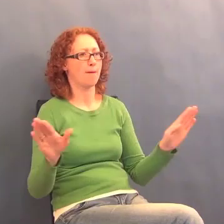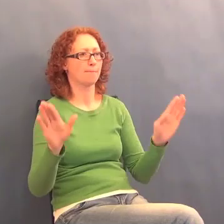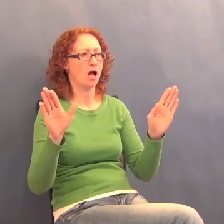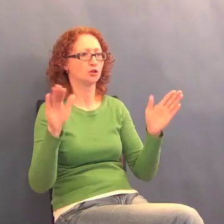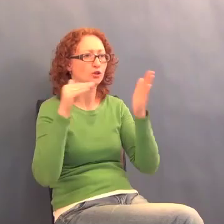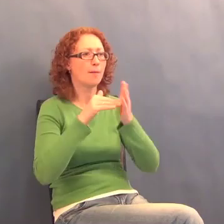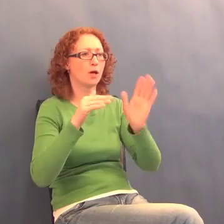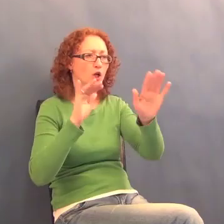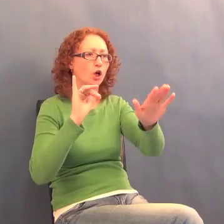Nie ma.